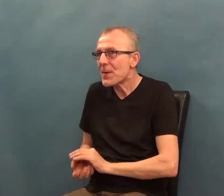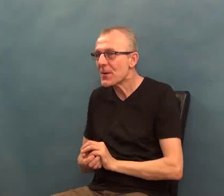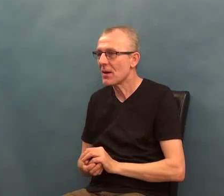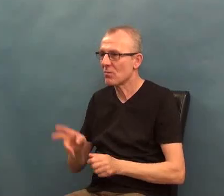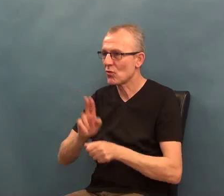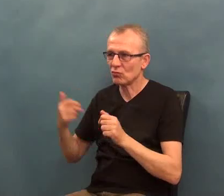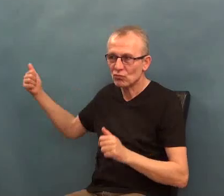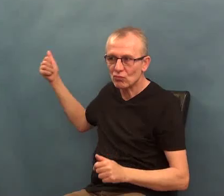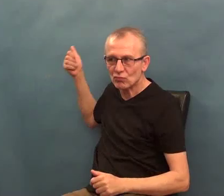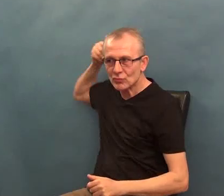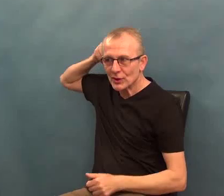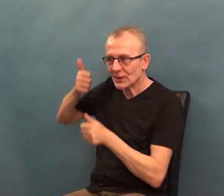Policjant podchodzi do niego od tyłu.